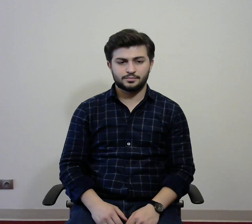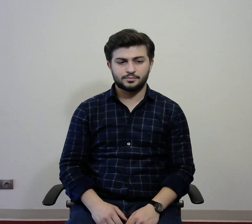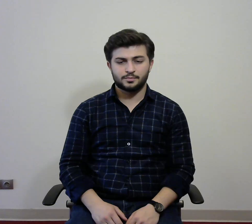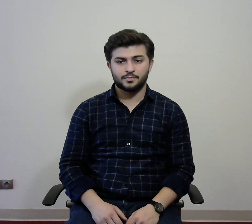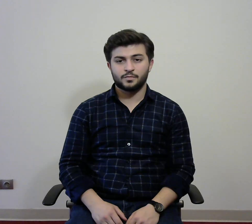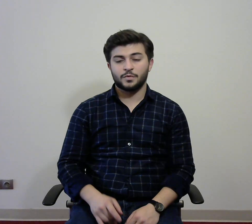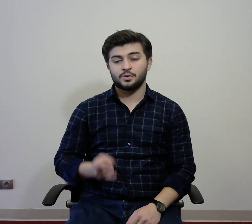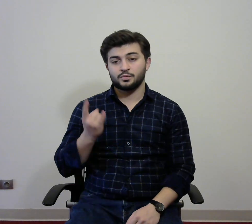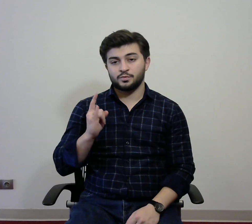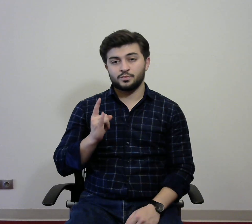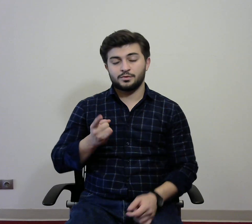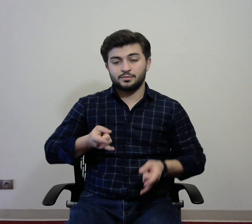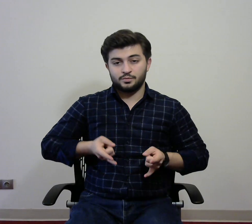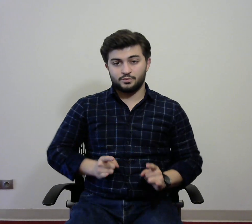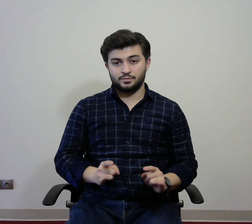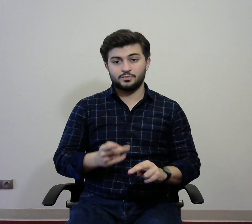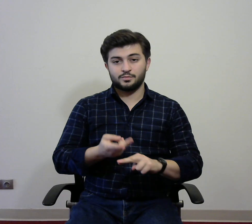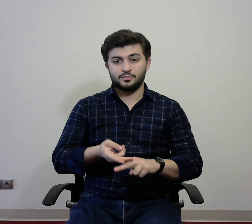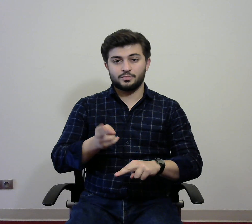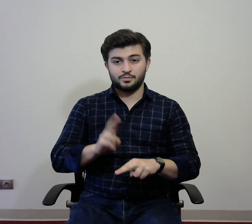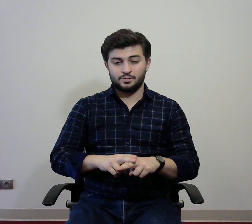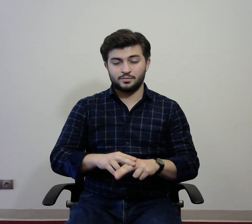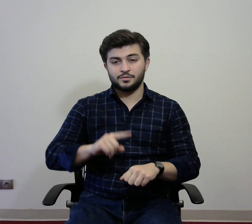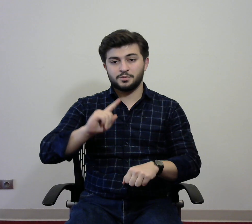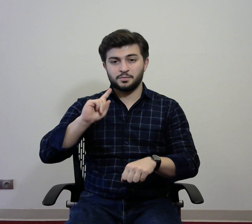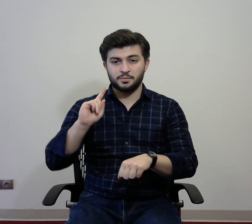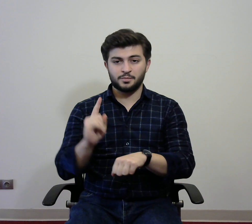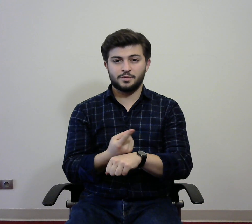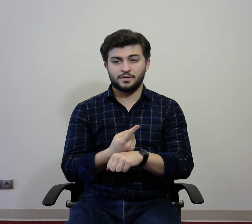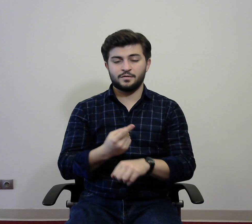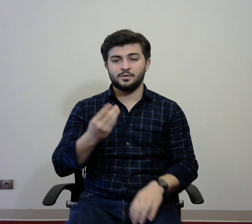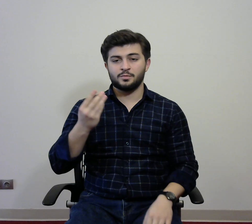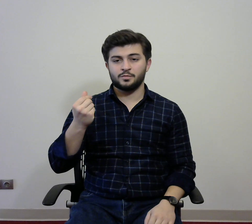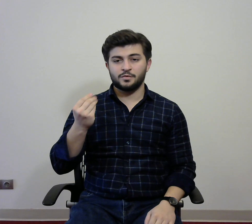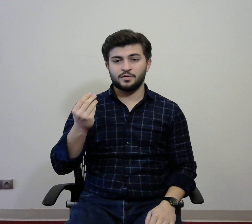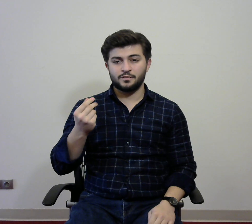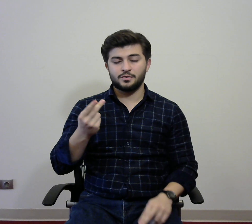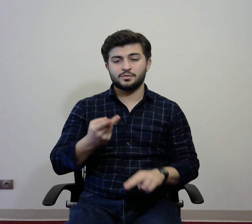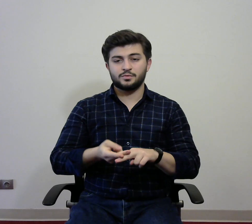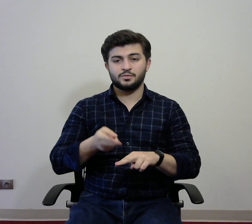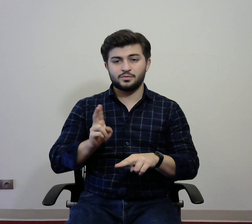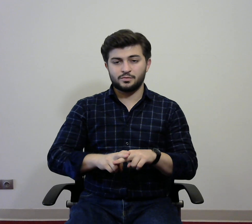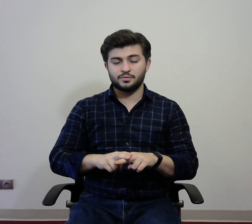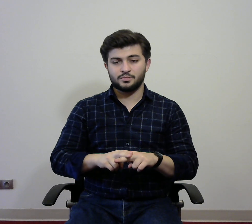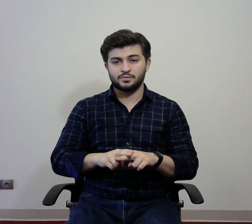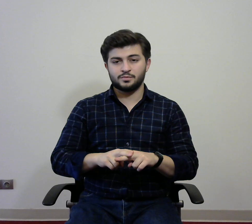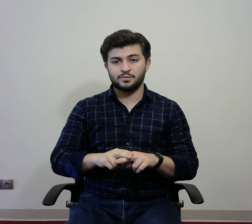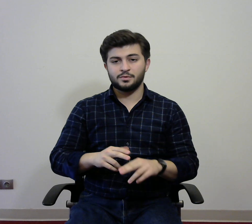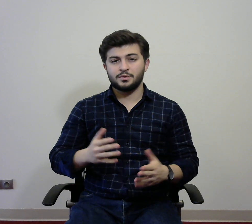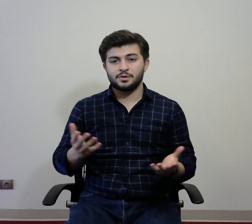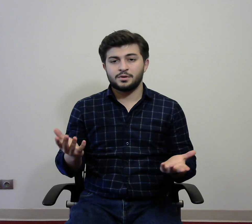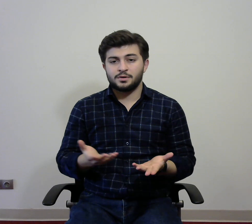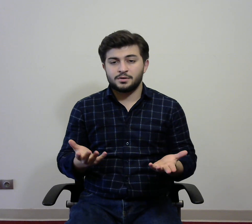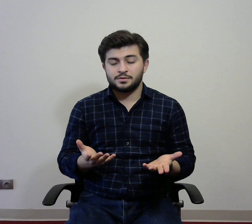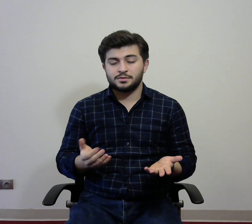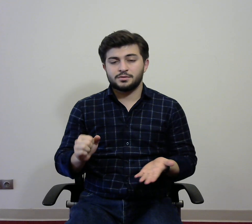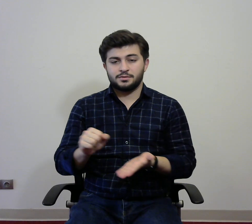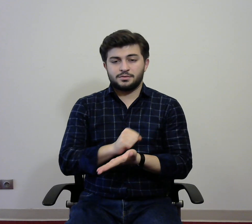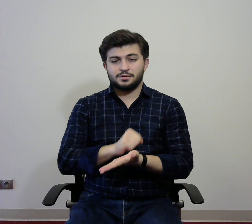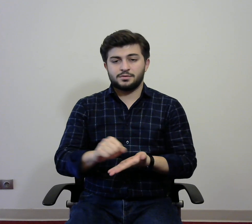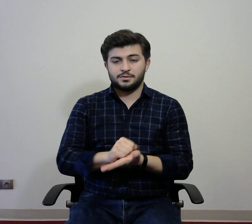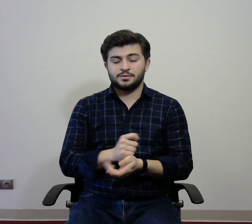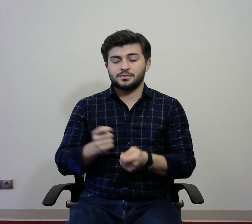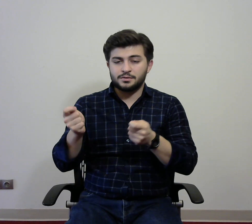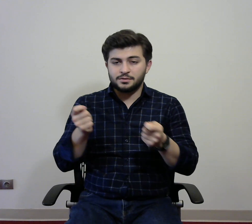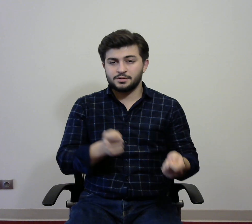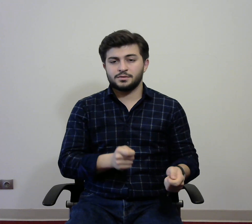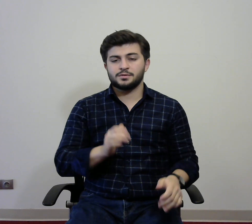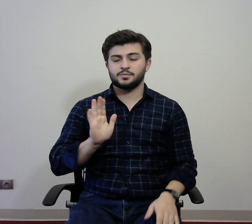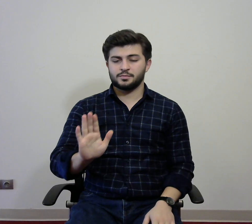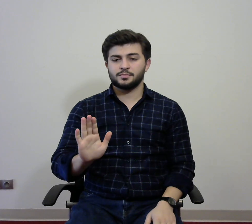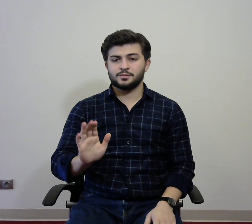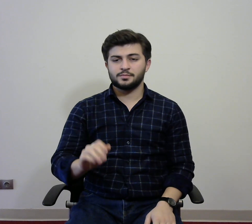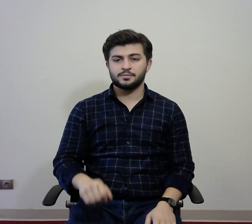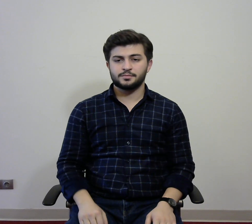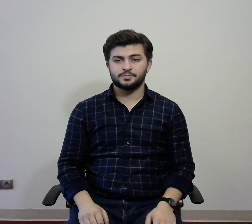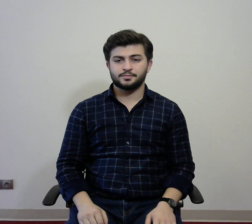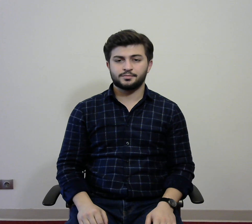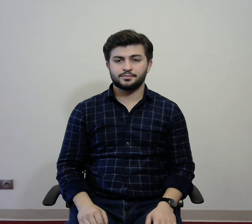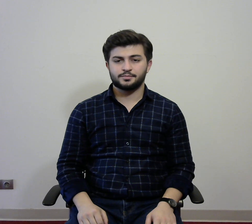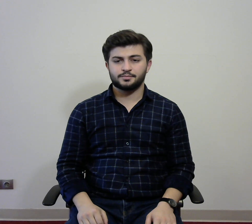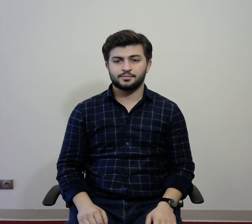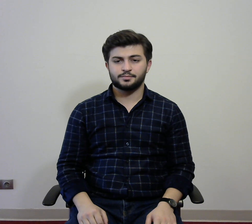Uşağın doğulmasına görə birdəfəlik müavinət üçün hansı sənədləri gətirməliyəm?